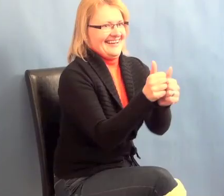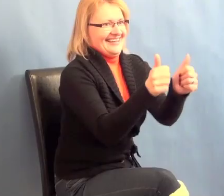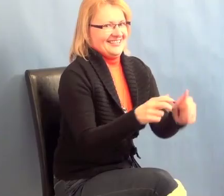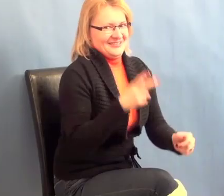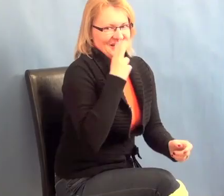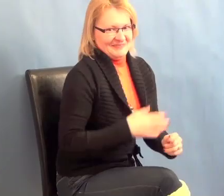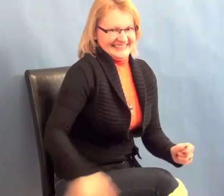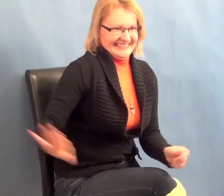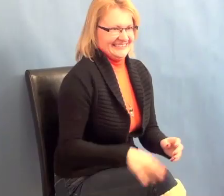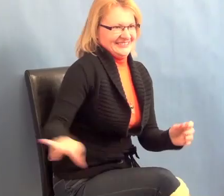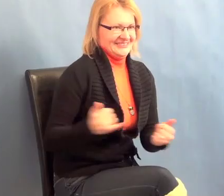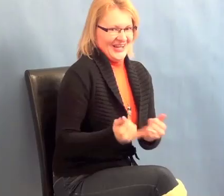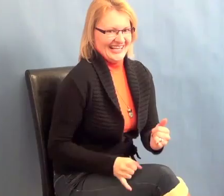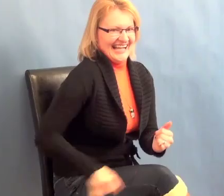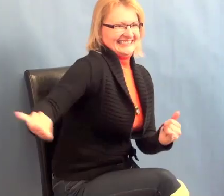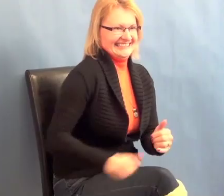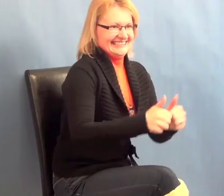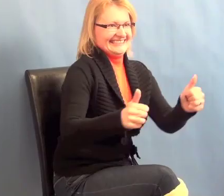Chaplin mówił do niego, wynocha mi stąd, kopał go nogą, próbował odepchnąć, żeby szli osobno.